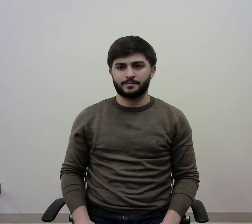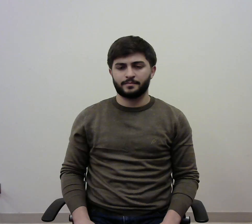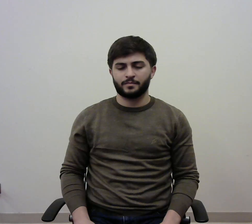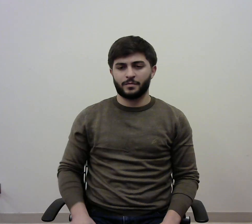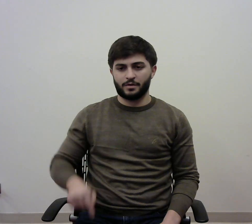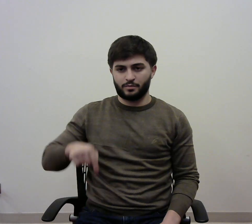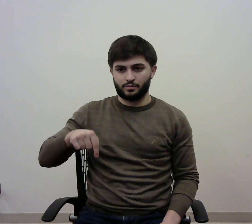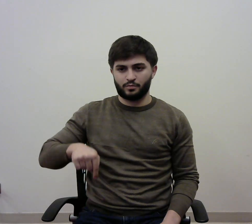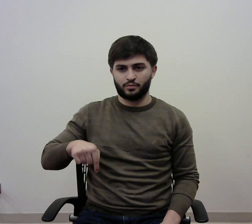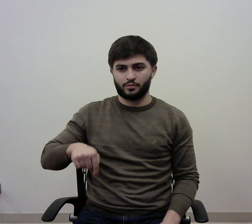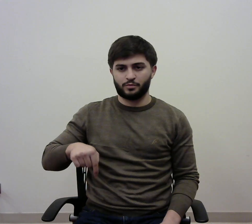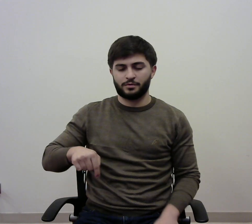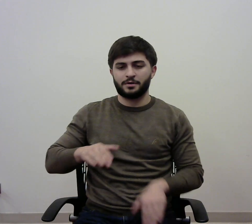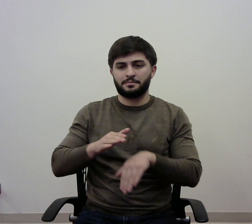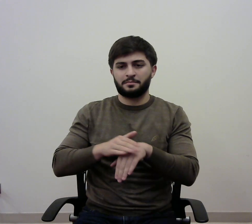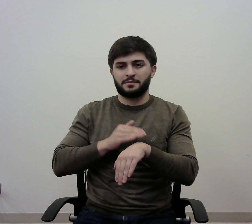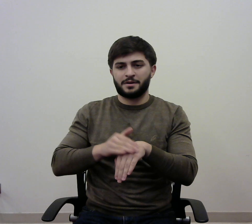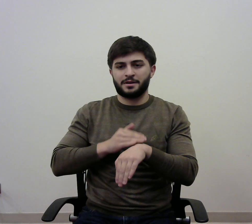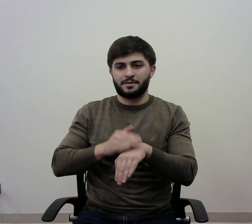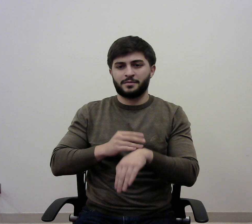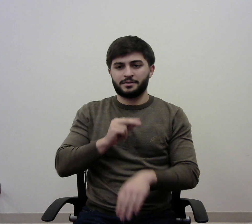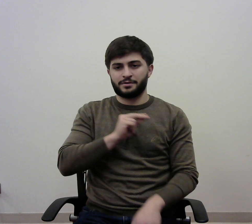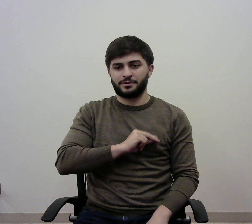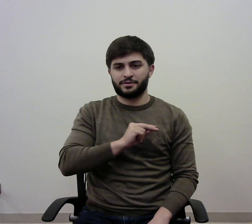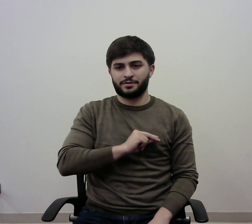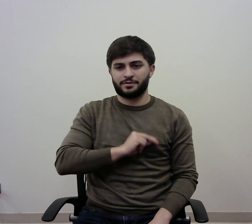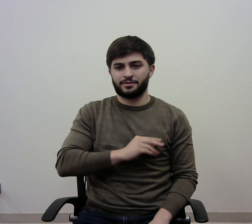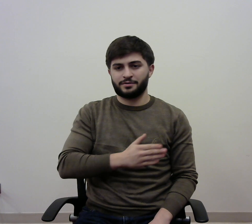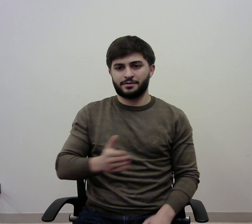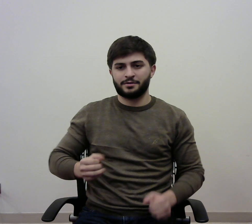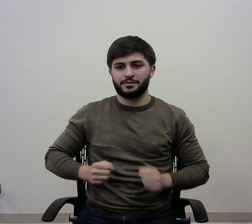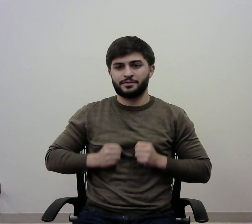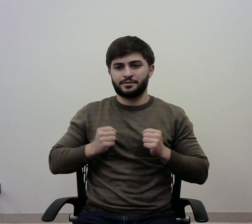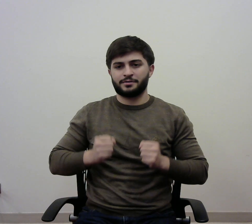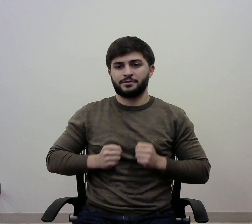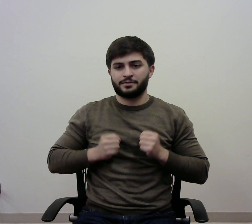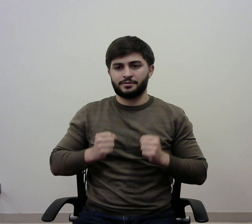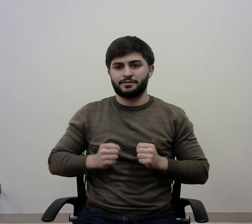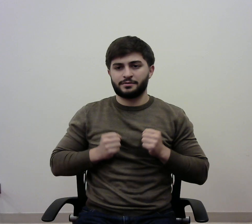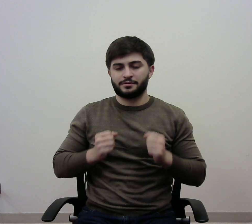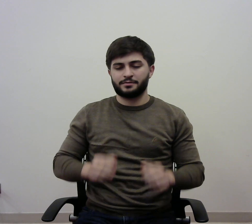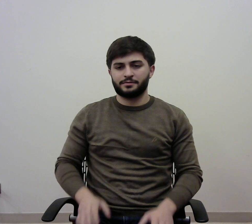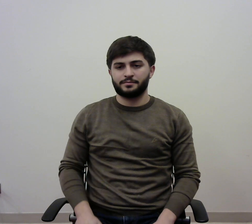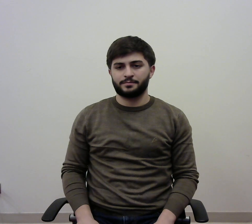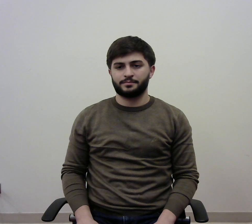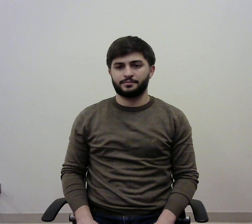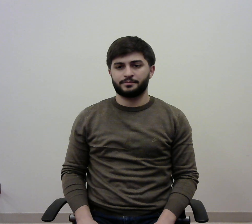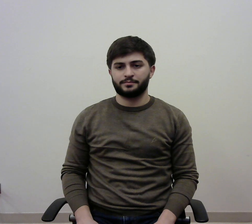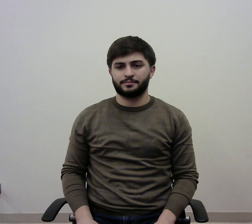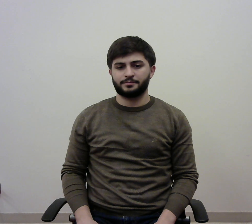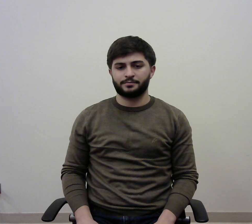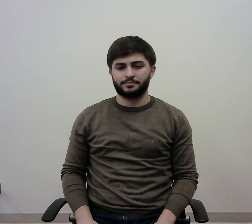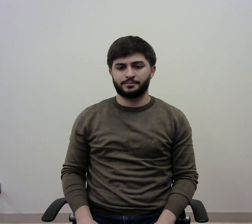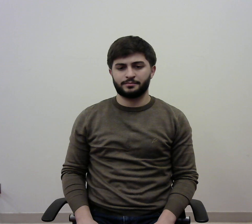Burda mehriban işçilər çalışır